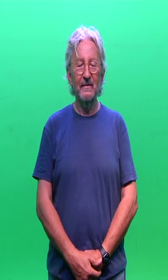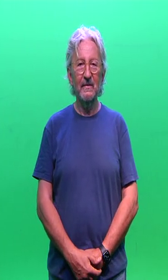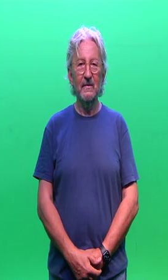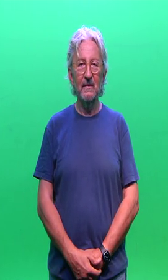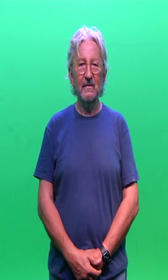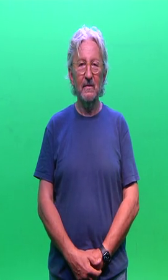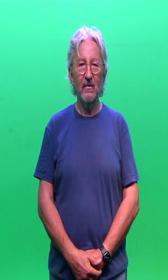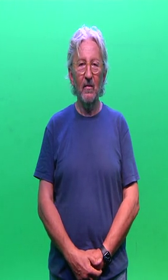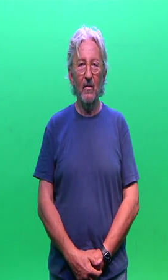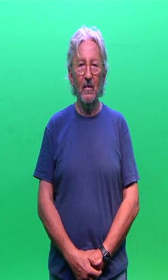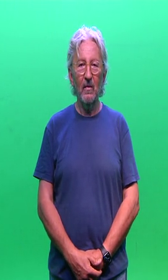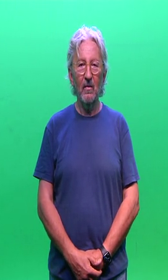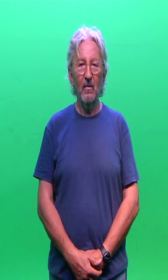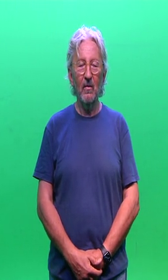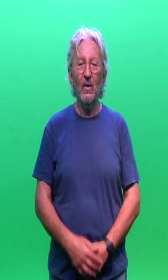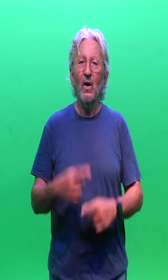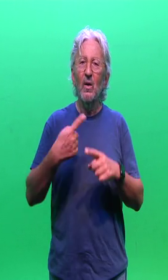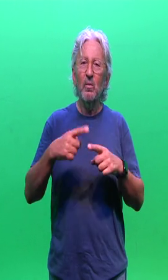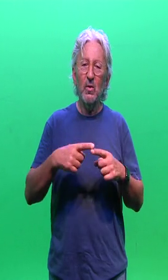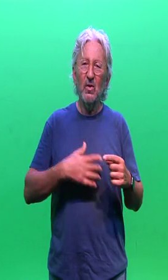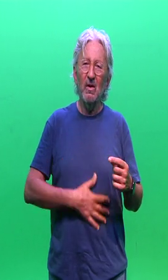Perquè em fa mal la panxa.